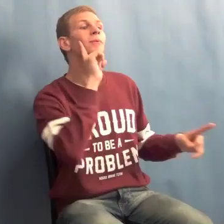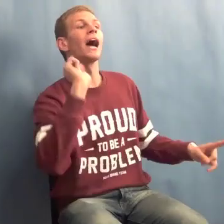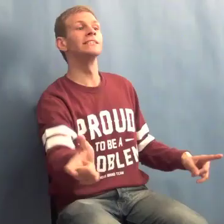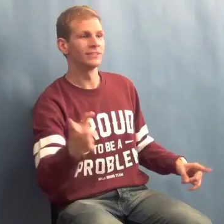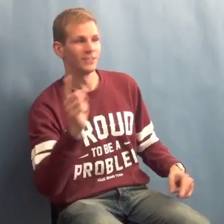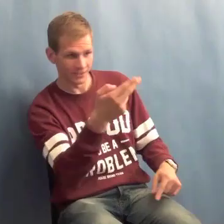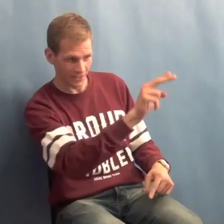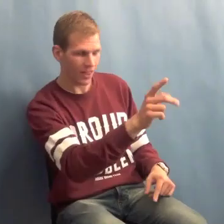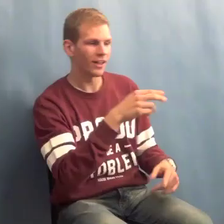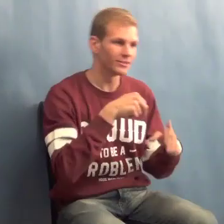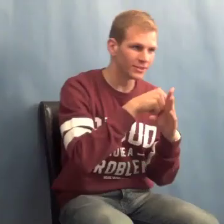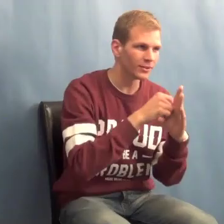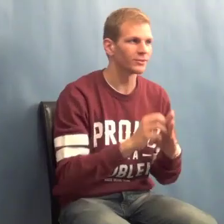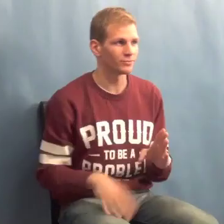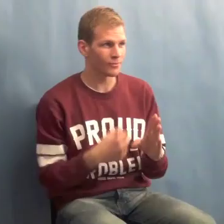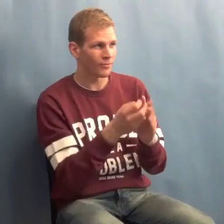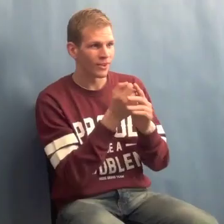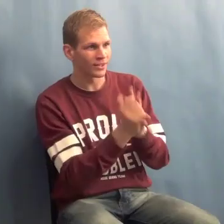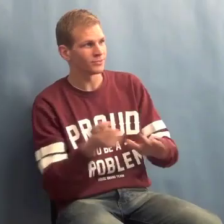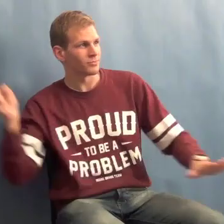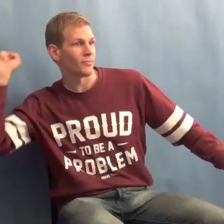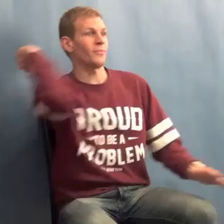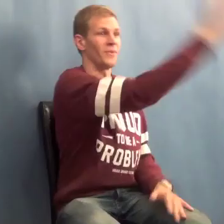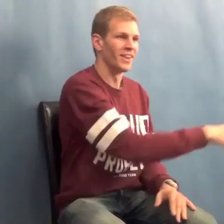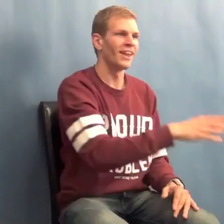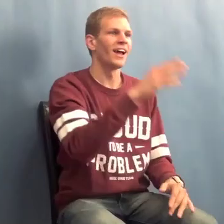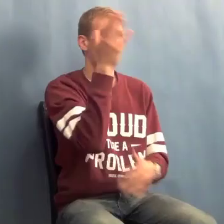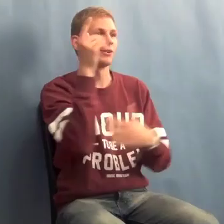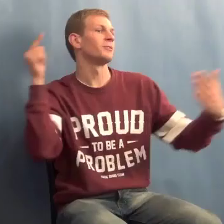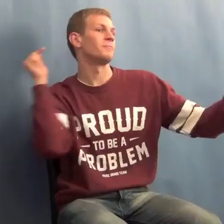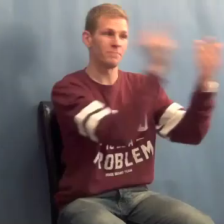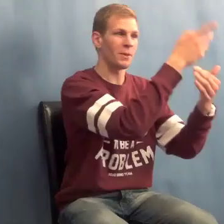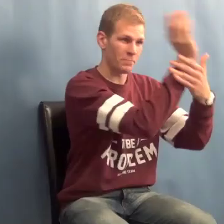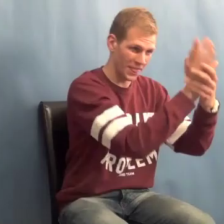Chłopiec stanął w tym miejscu, rzucił w szybę, pękła.